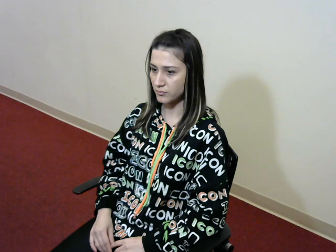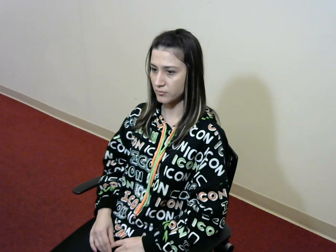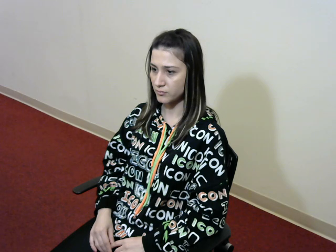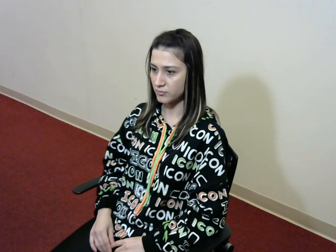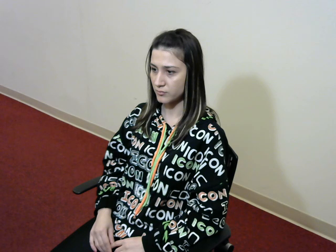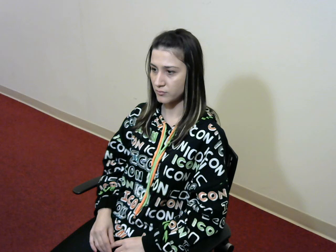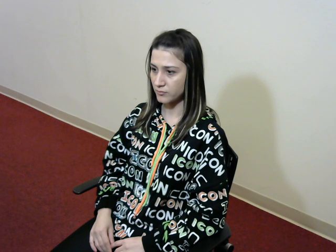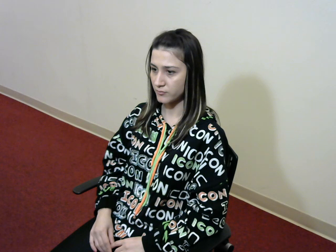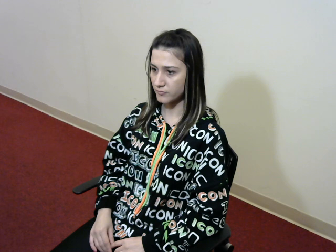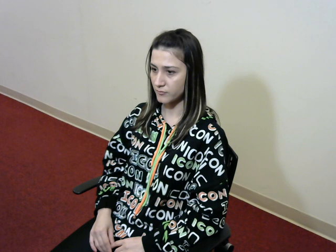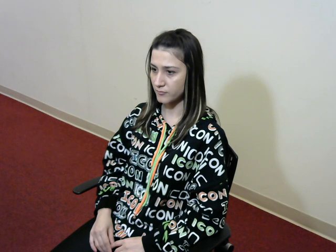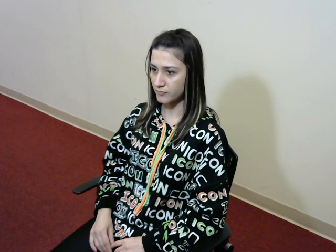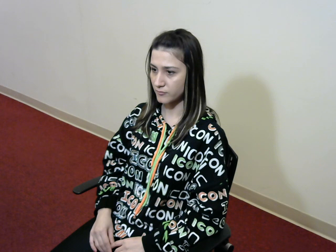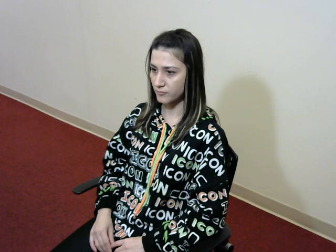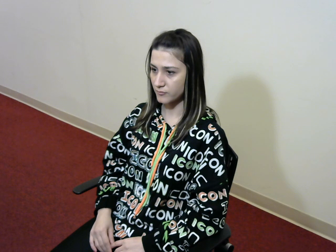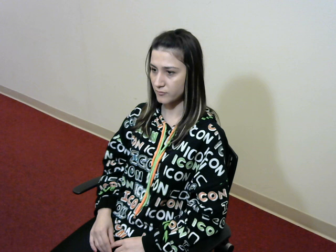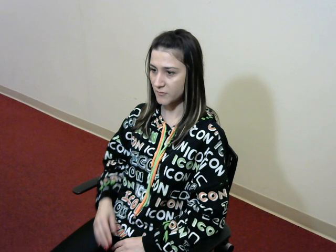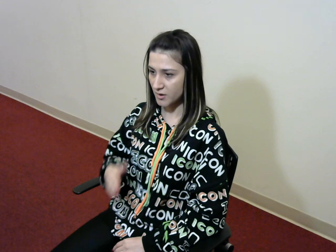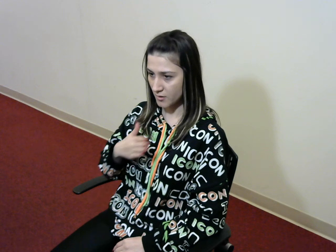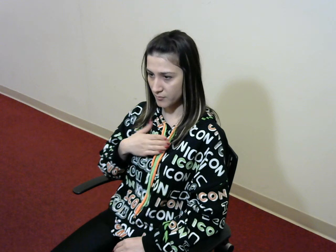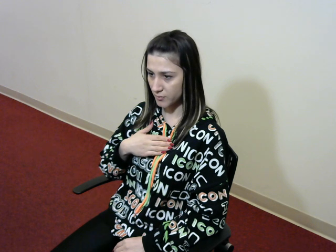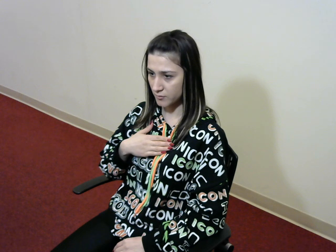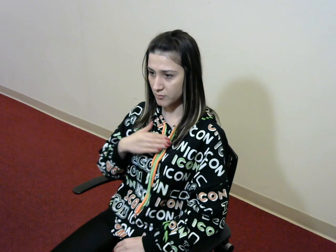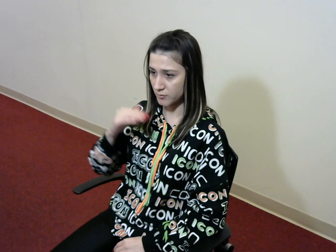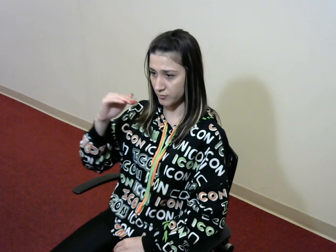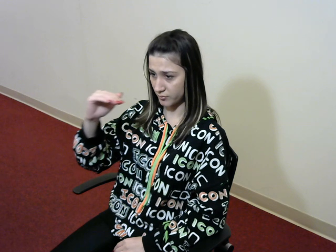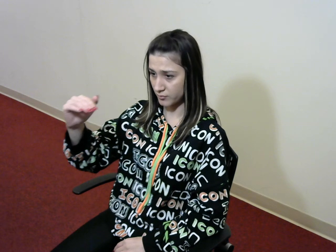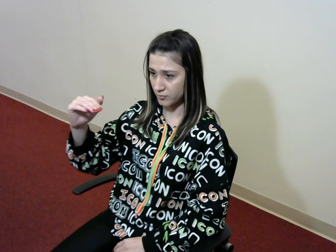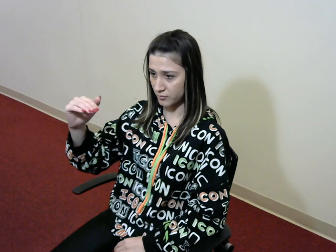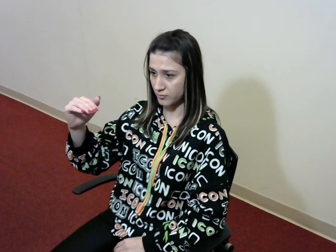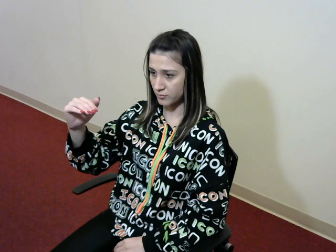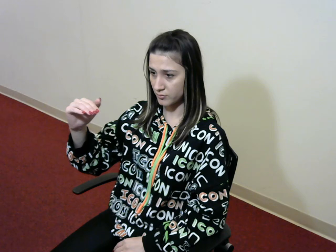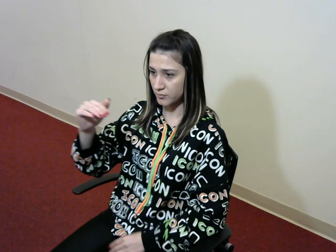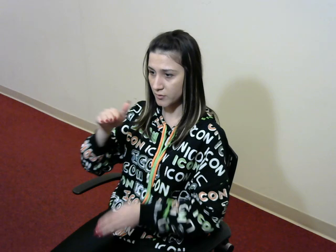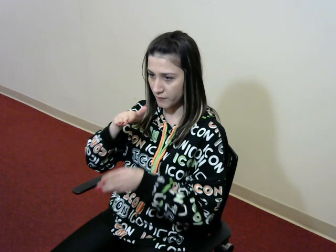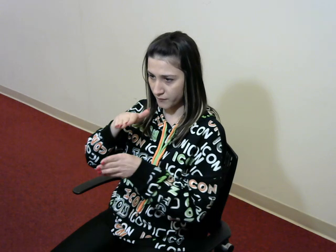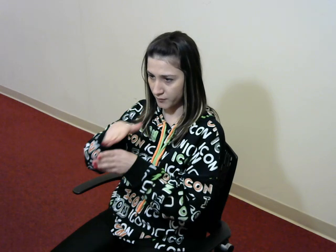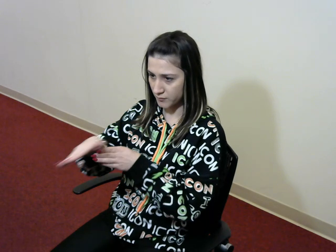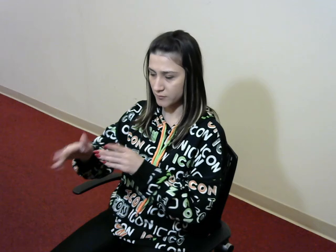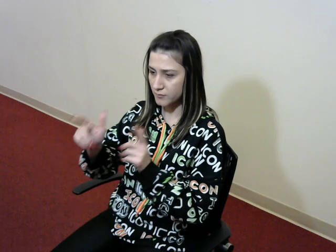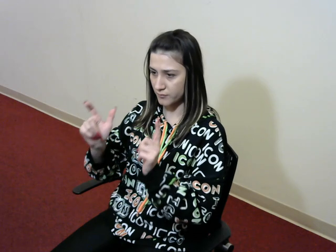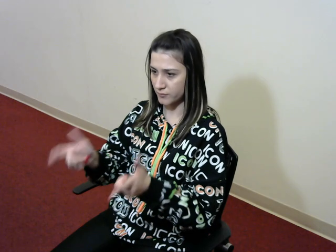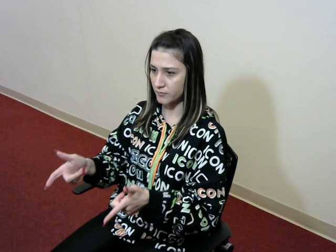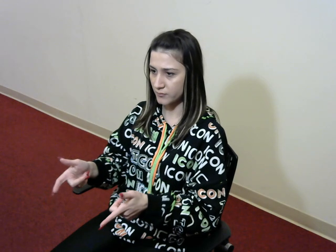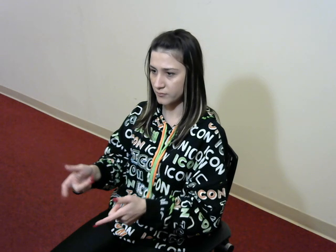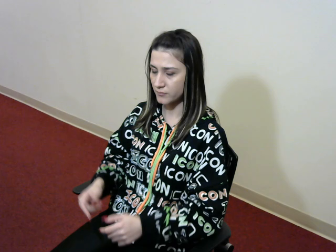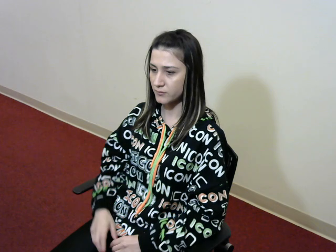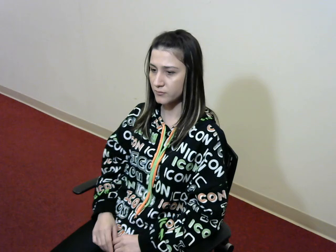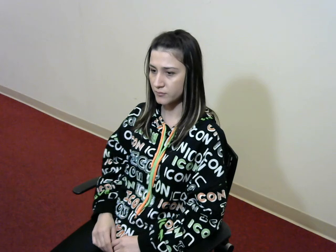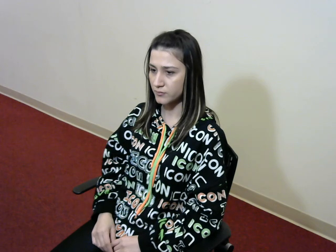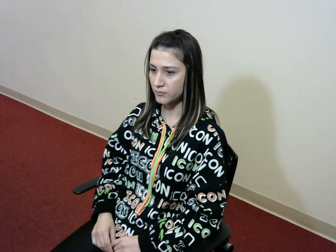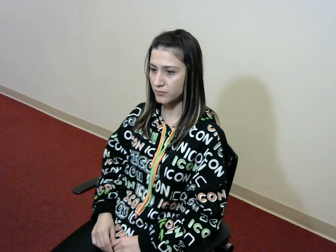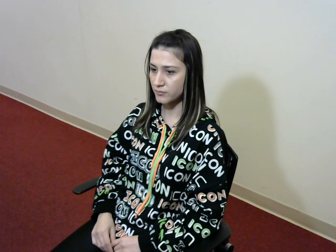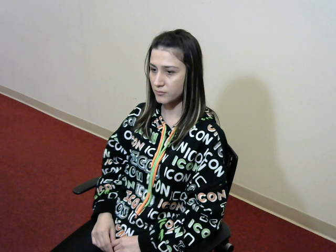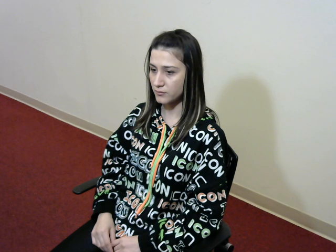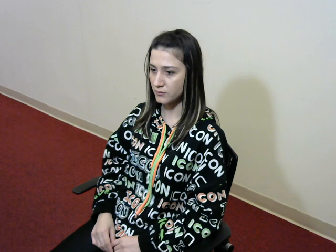Mən sizinlə tamamilə razıyam